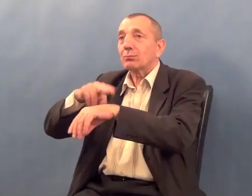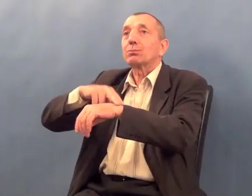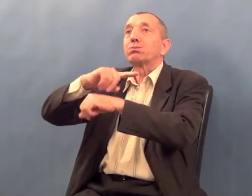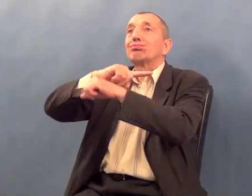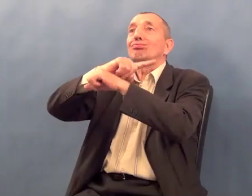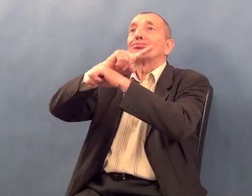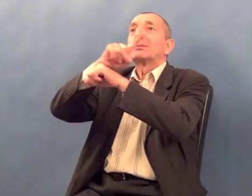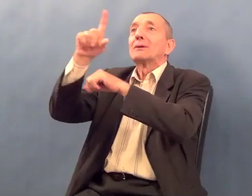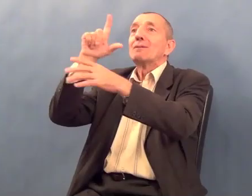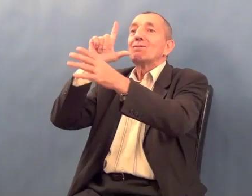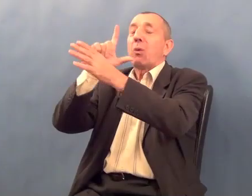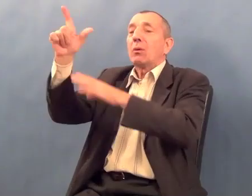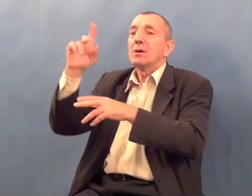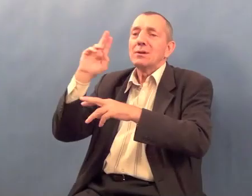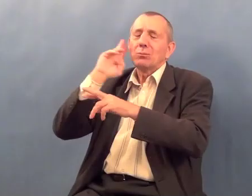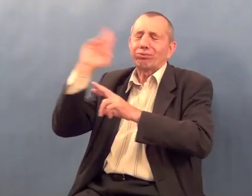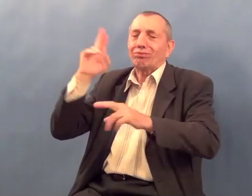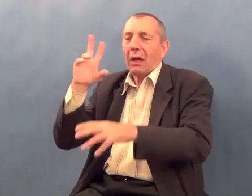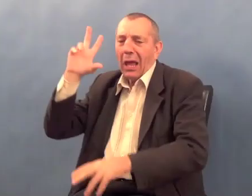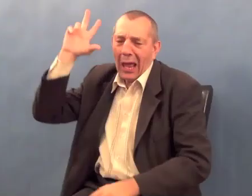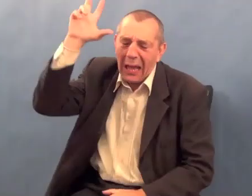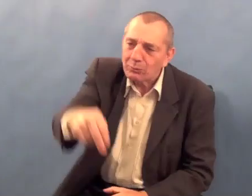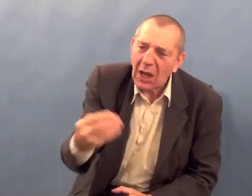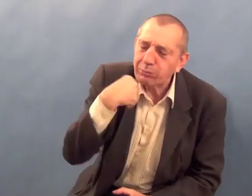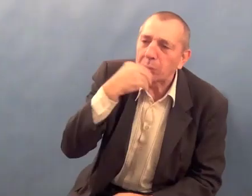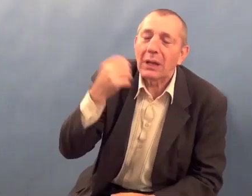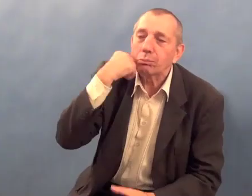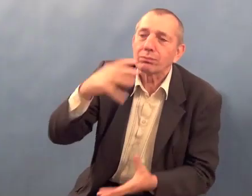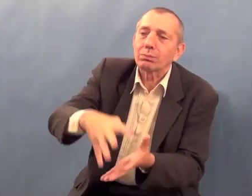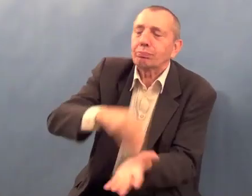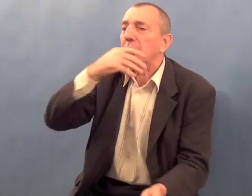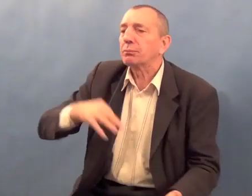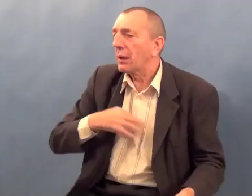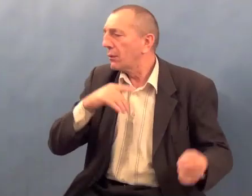Na zegarze ściennym dochodzi dwunasta, wybija, ptak wyskakuje i zjada wszystkie jabłka.